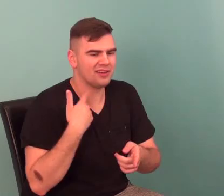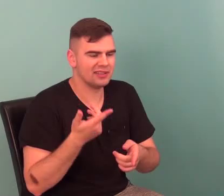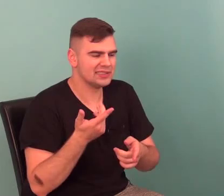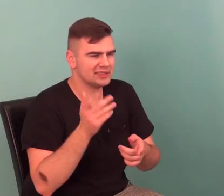Trudno.